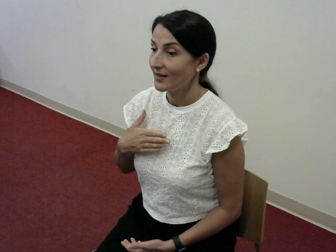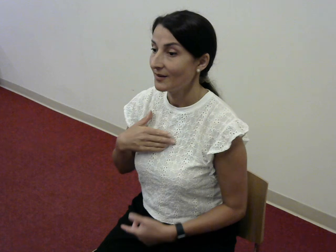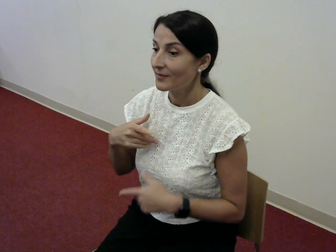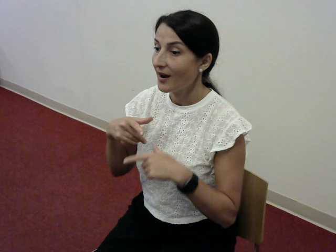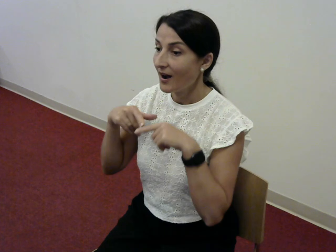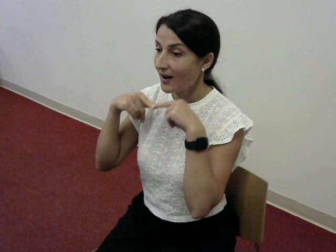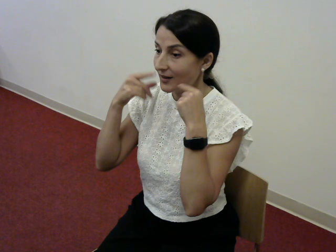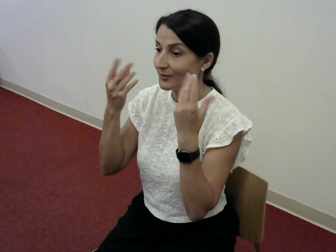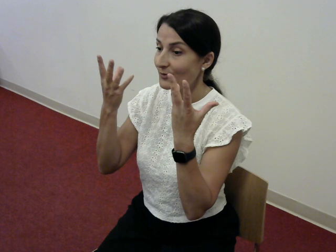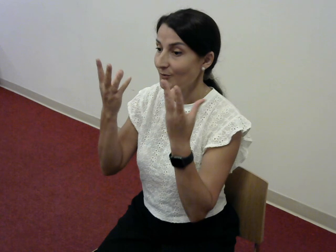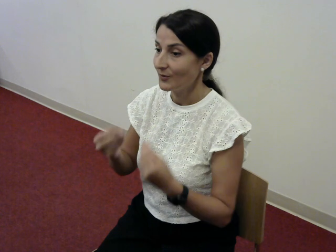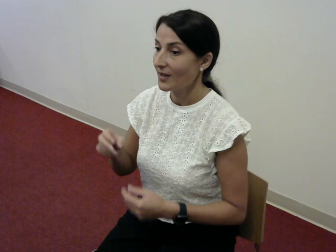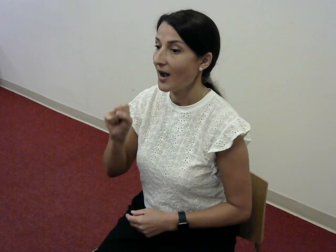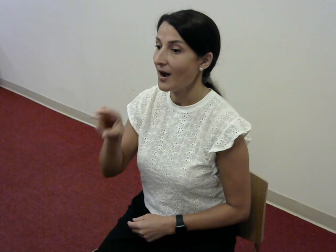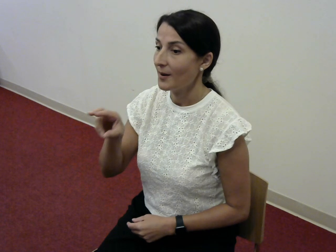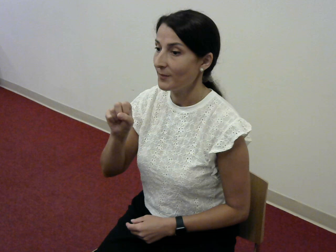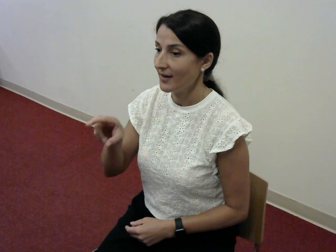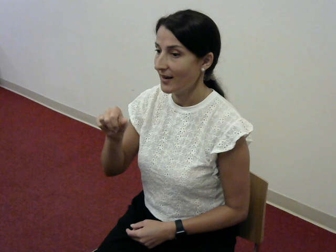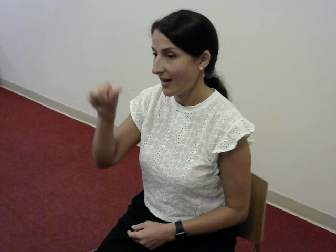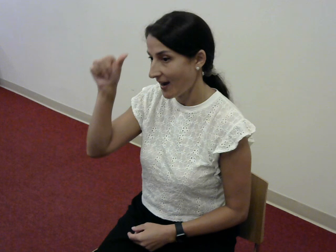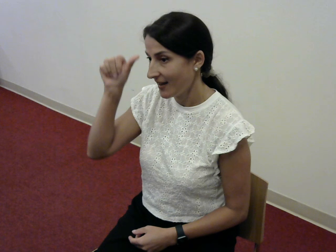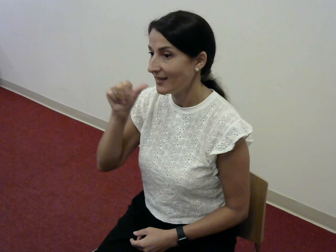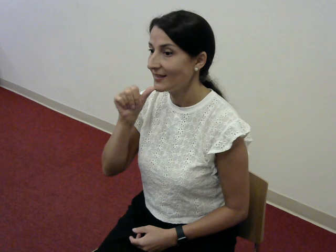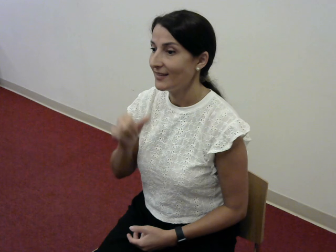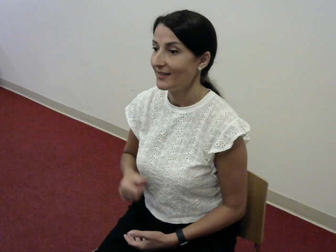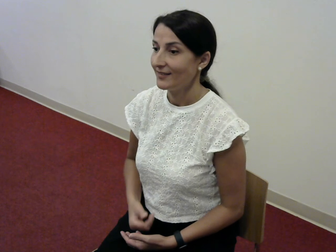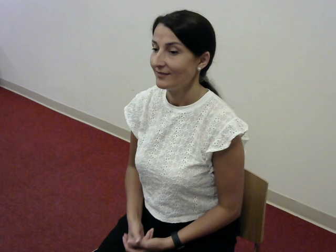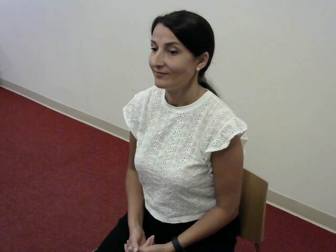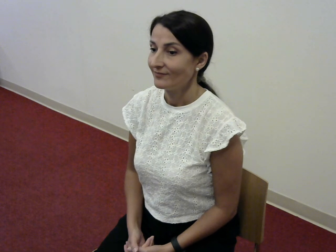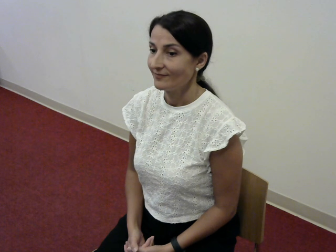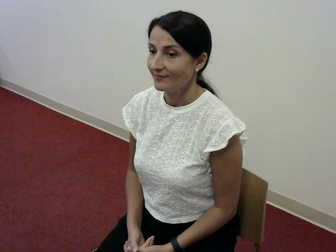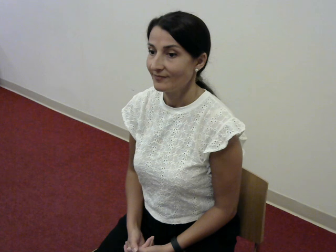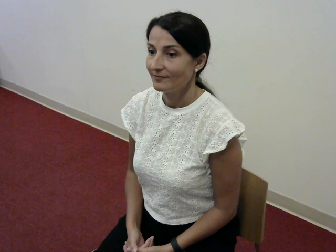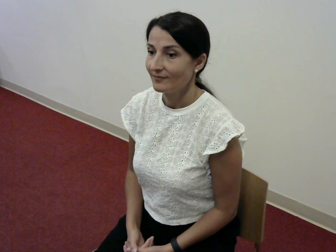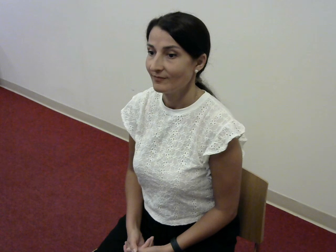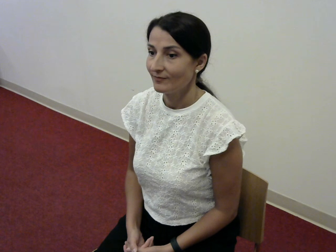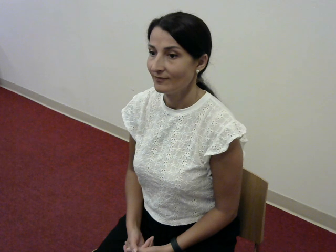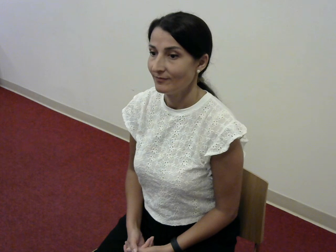Mənim ad günüm aprel ayındadır